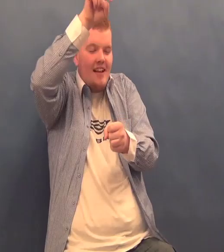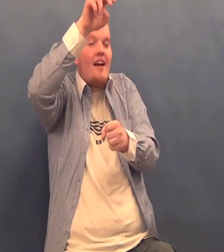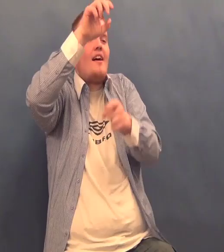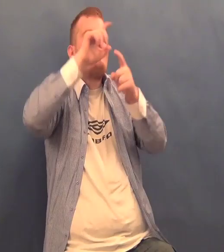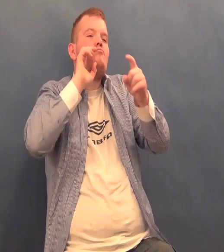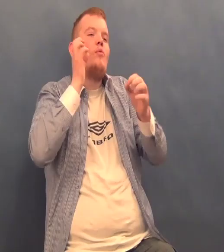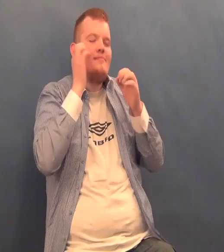Chłopak, kot.